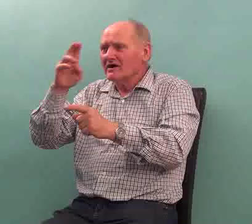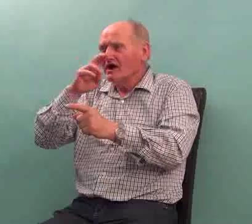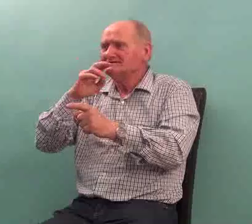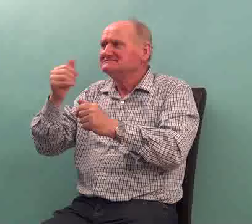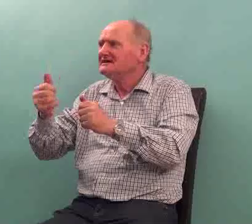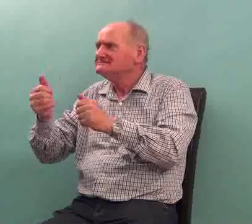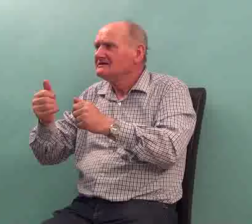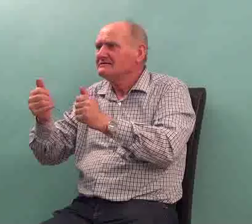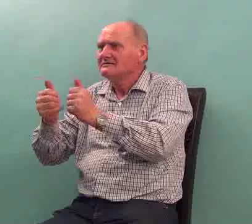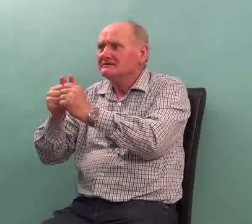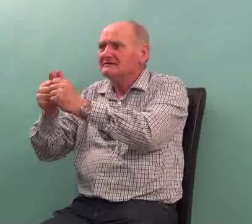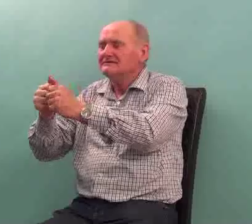Idą razem.